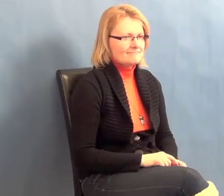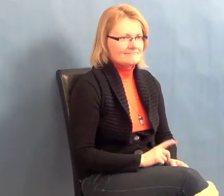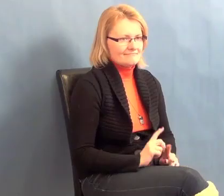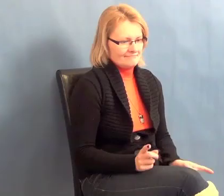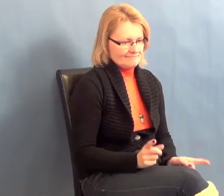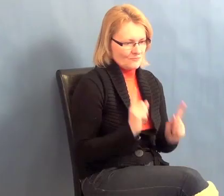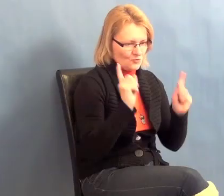Uwaga.